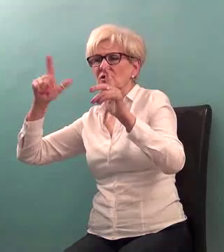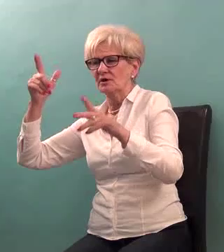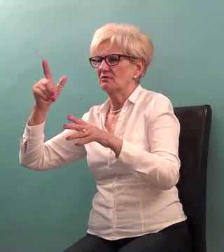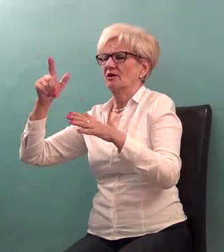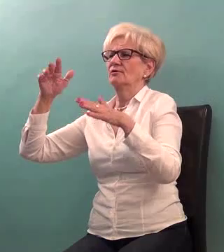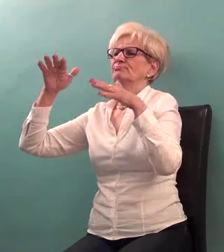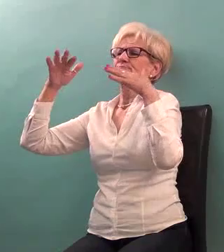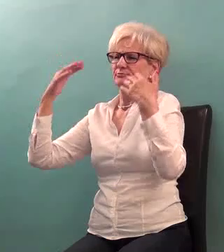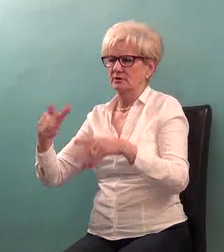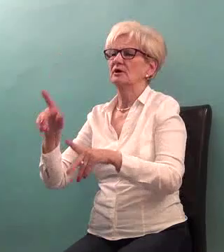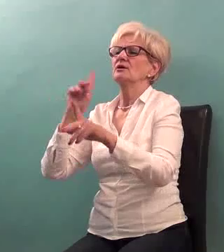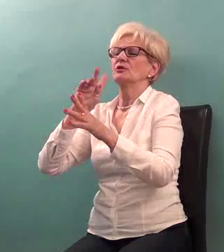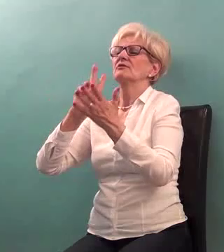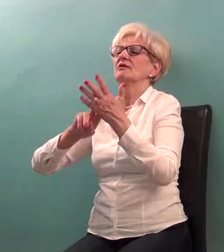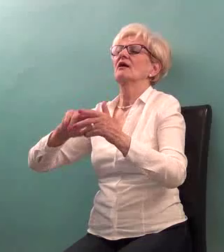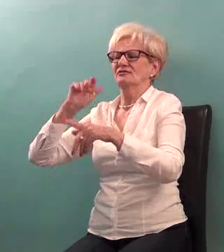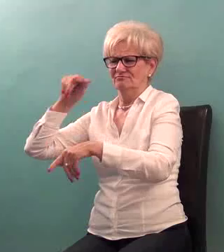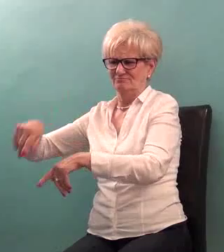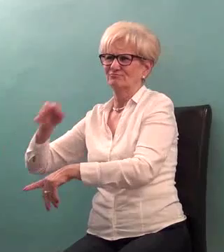Okazało się, że to młody chłopak...